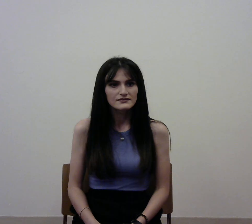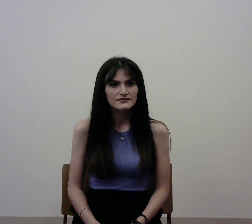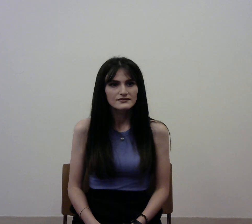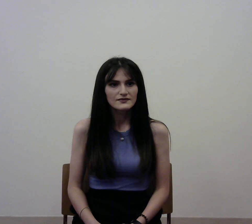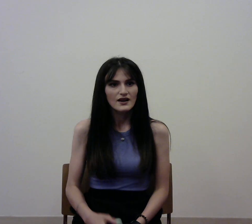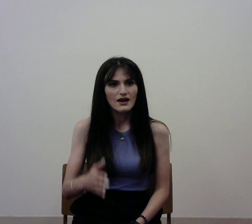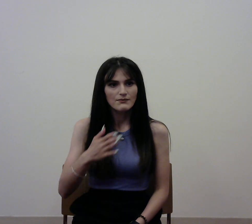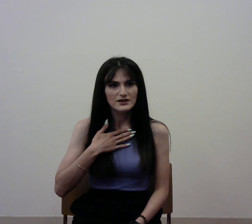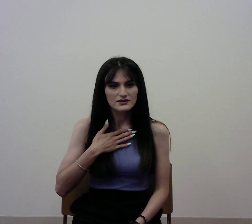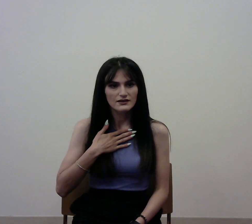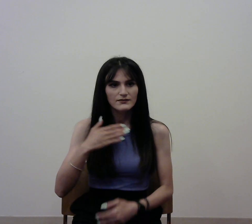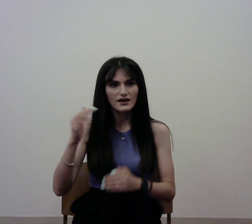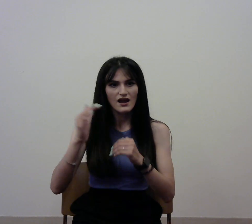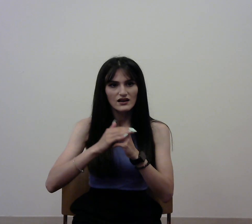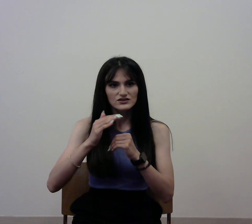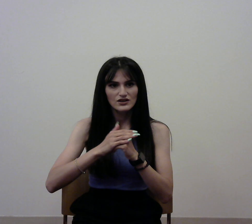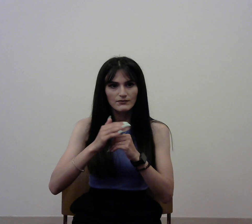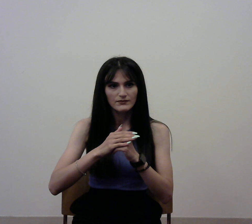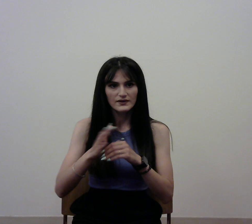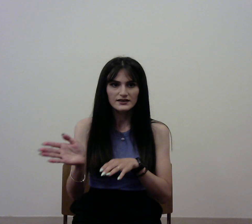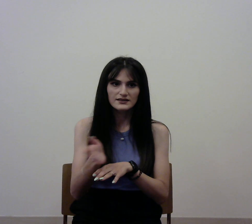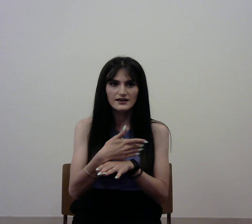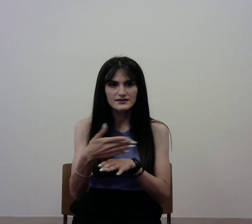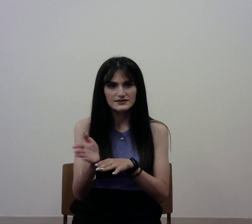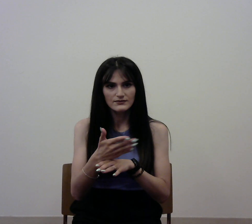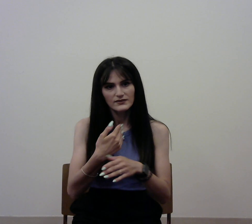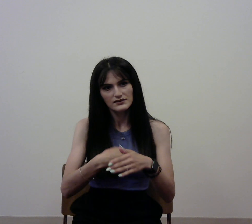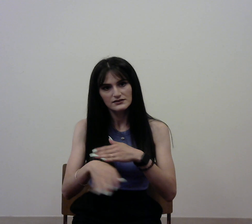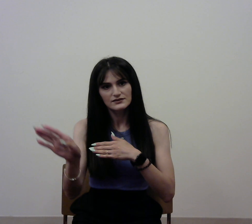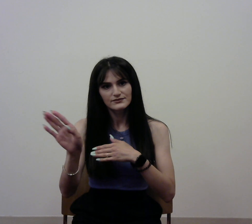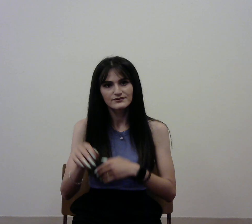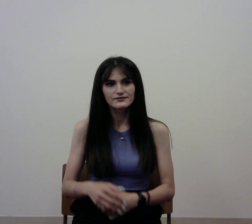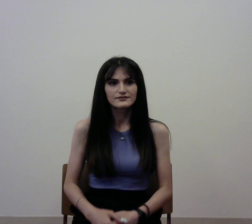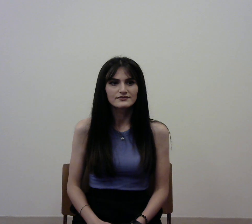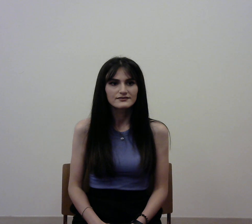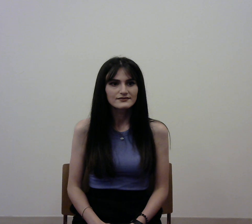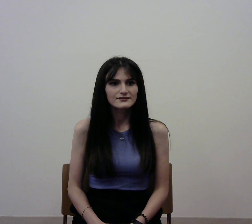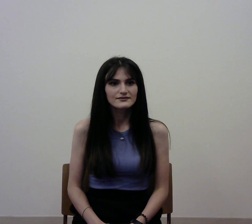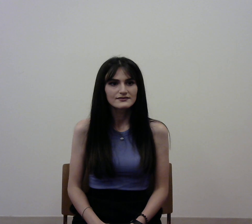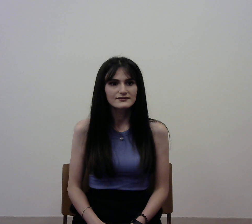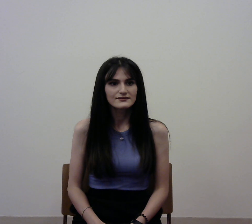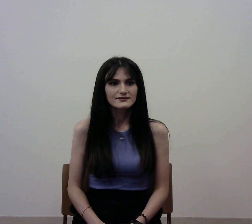Mən axşamlar gəzməyə çıxıram